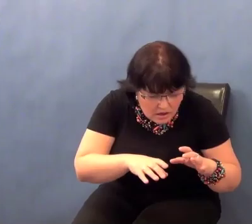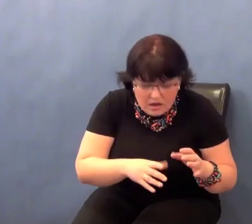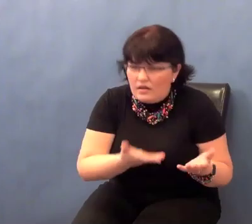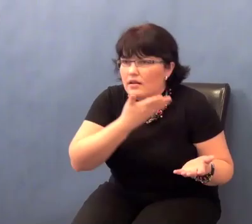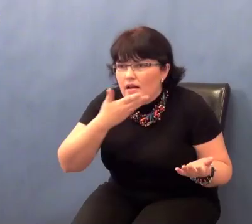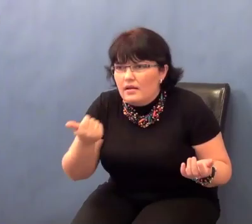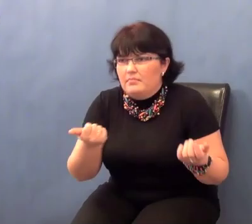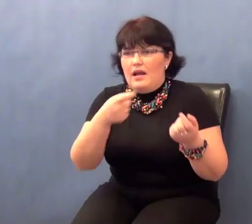Nie było nigdzie.